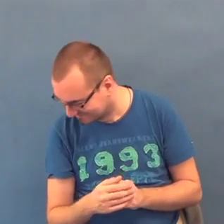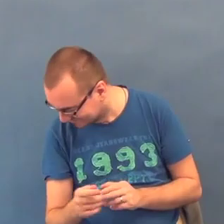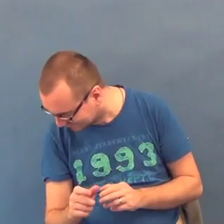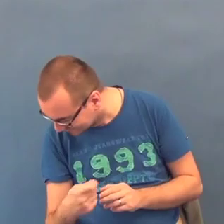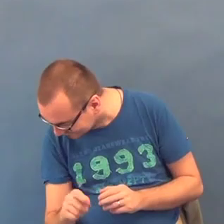Wyjeżdżasz jeszcze.